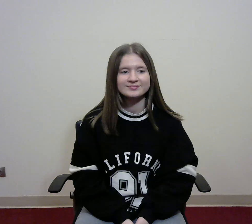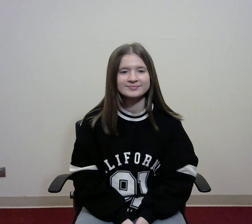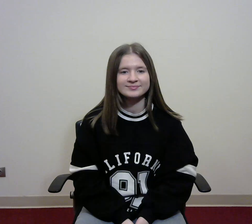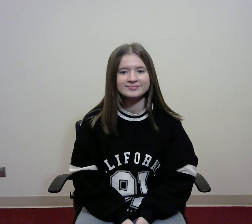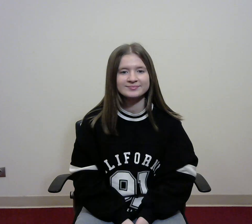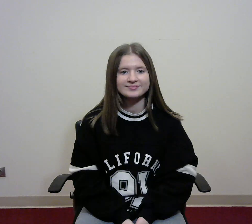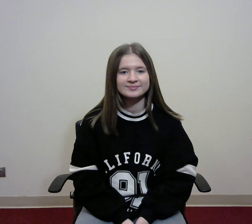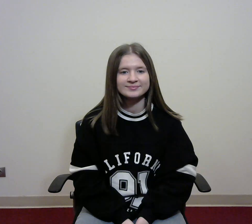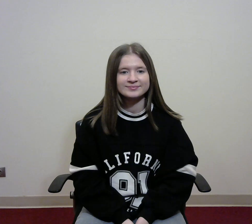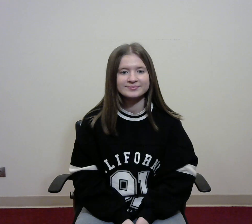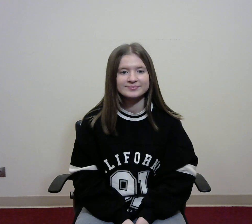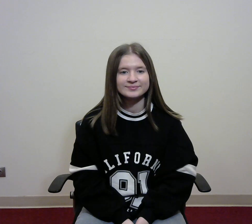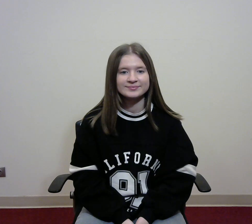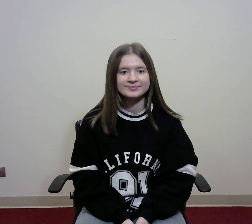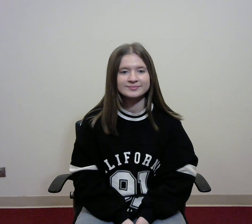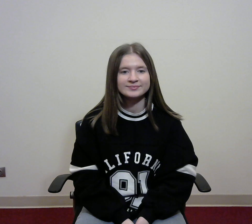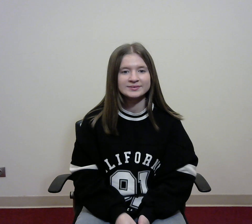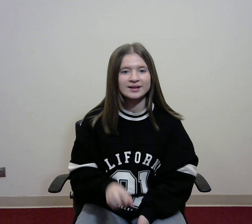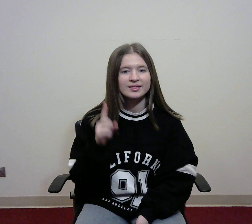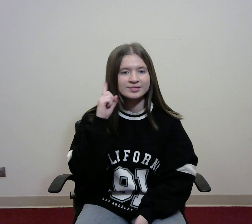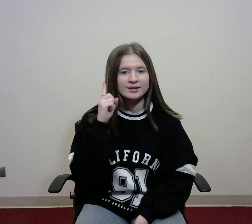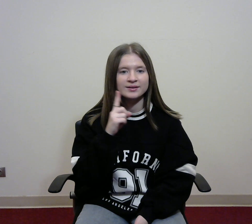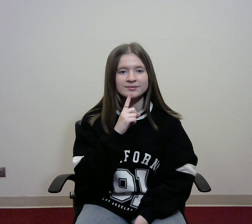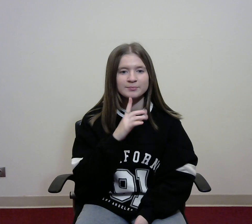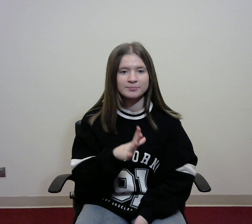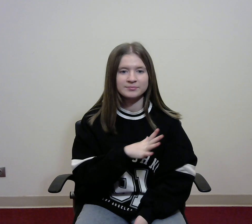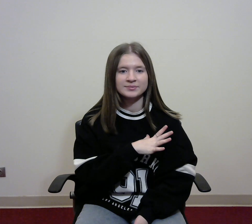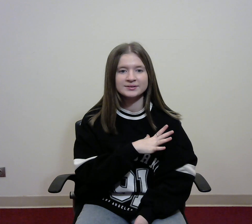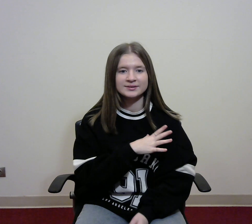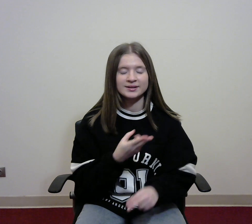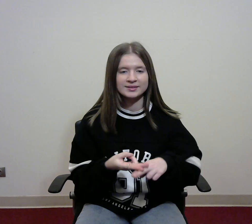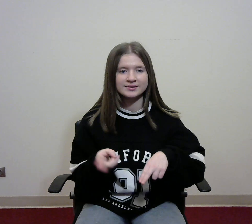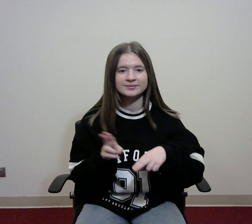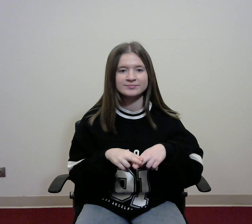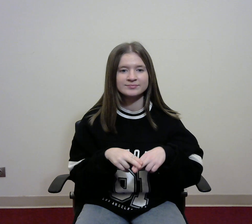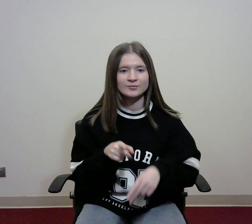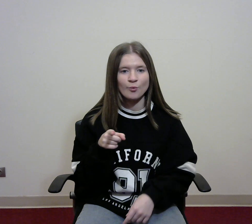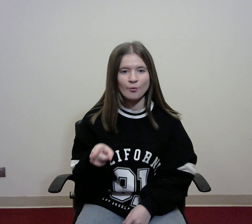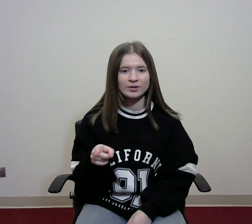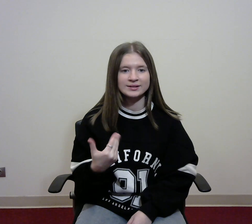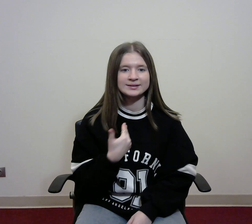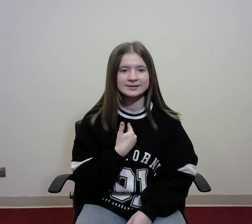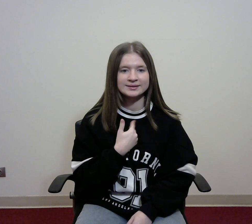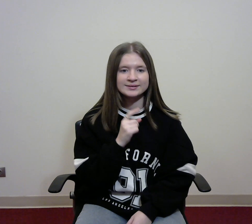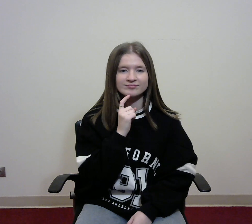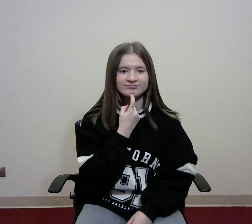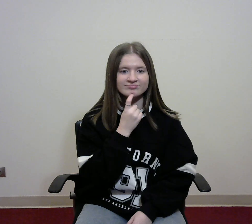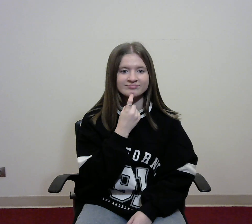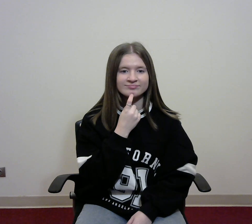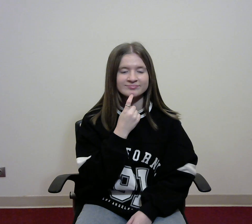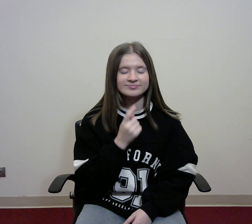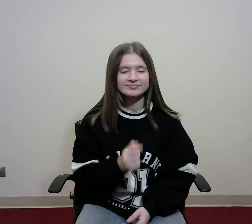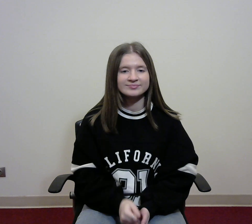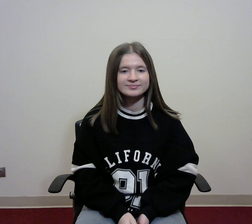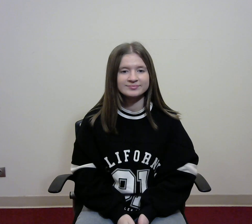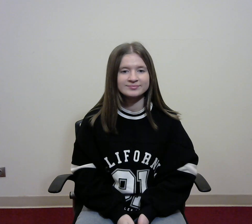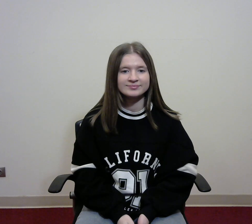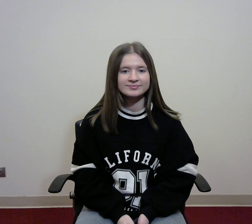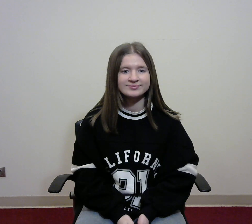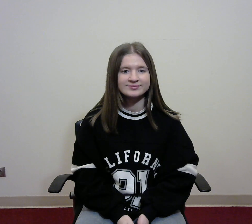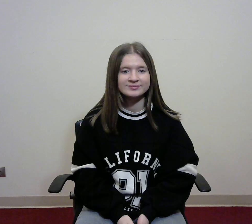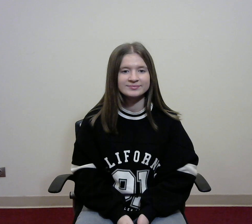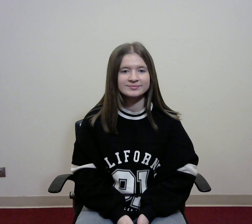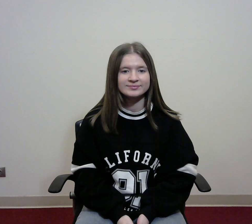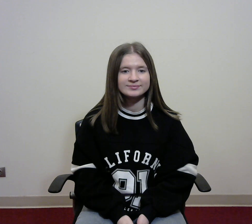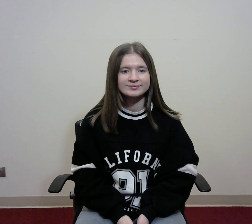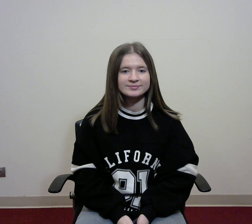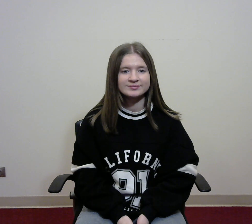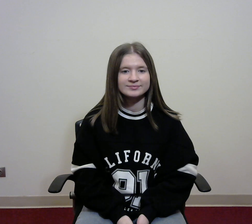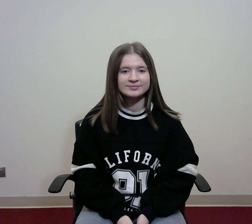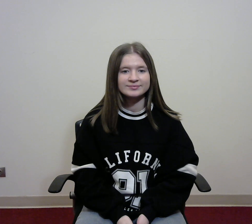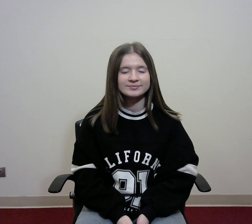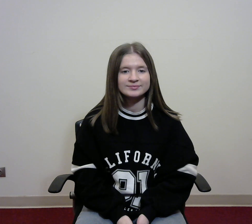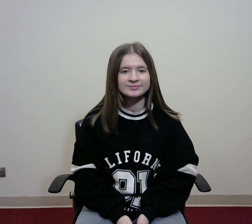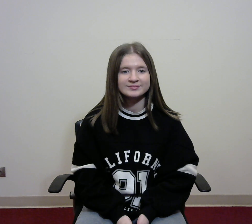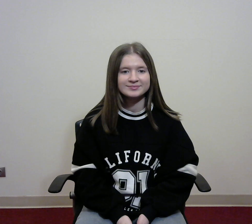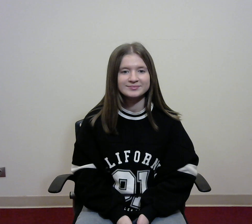Eşitmə məhdudiyyəti olduğuna görə bu mənə çətindir